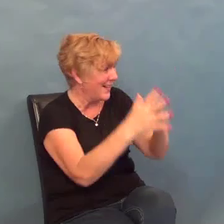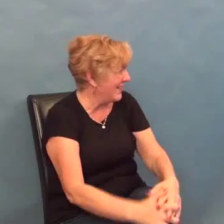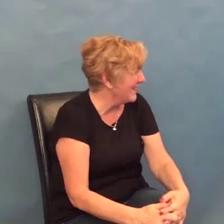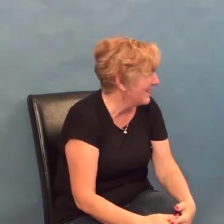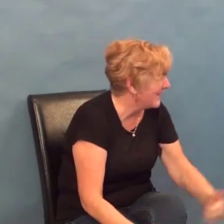Super.